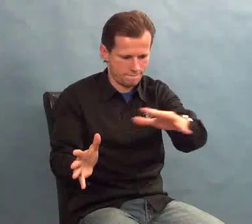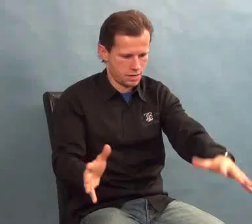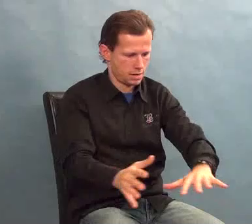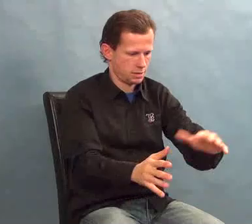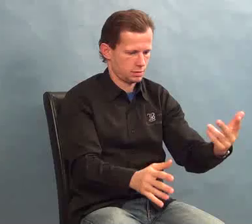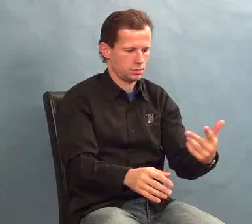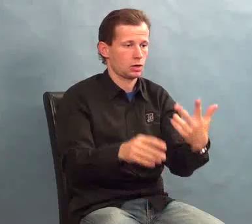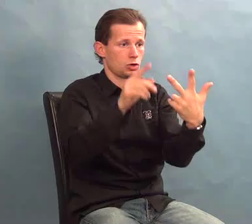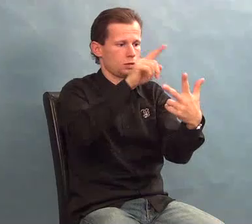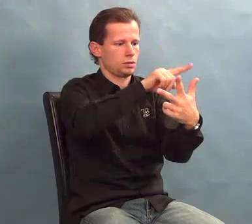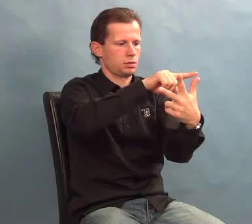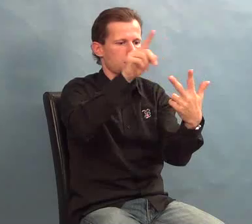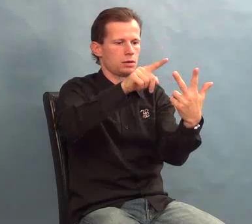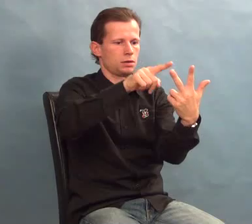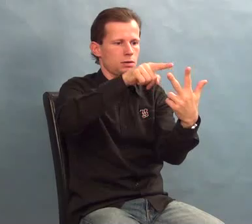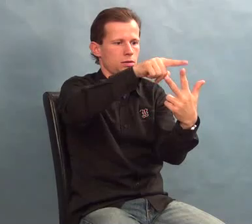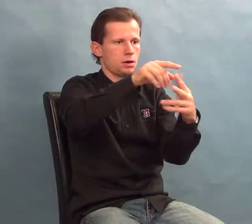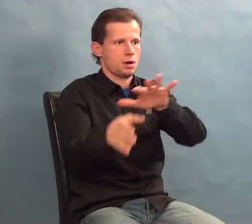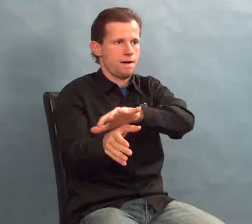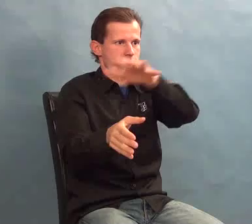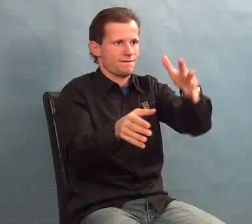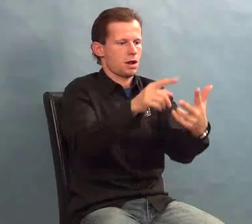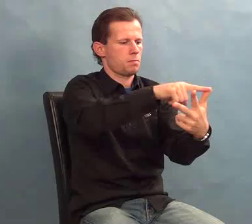Dwa kosze są pełne, a jeden pusty.